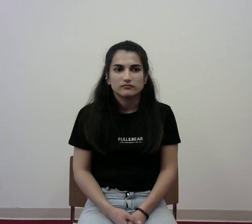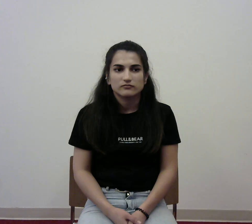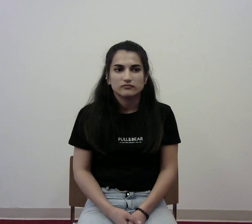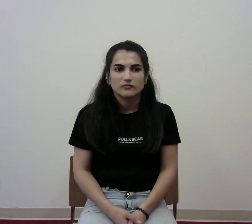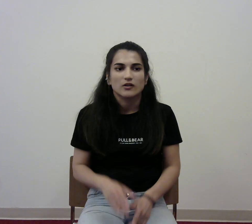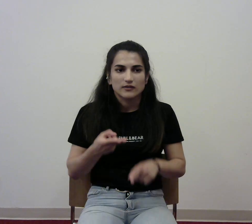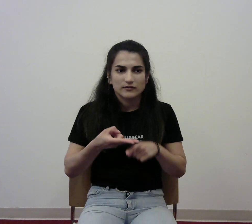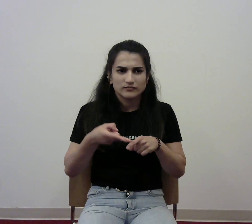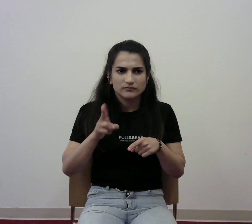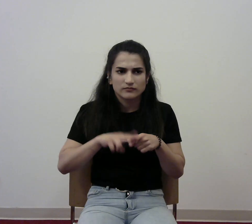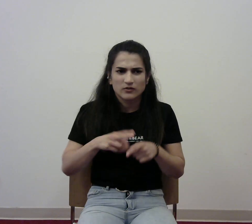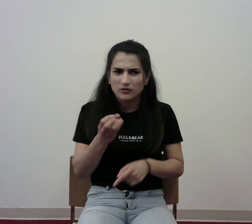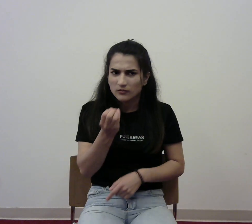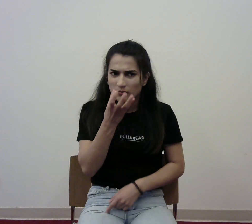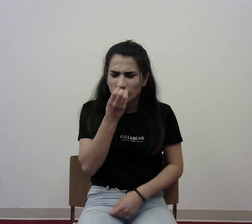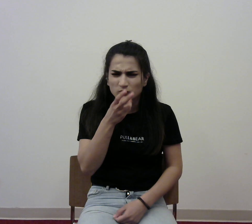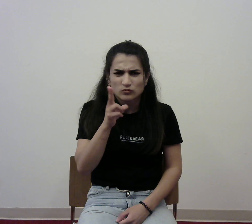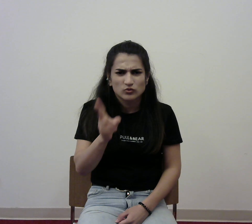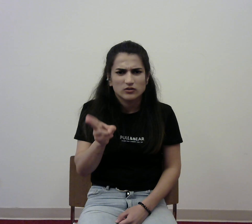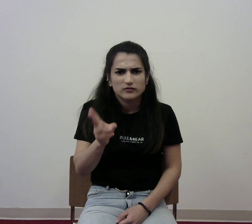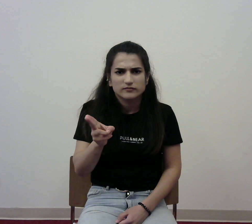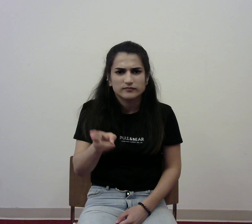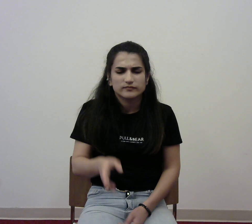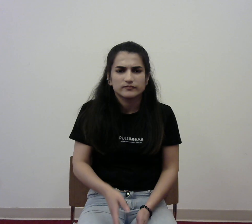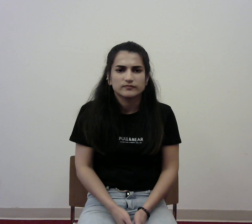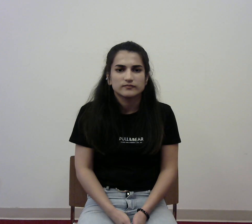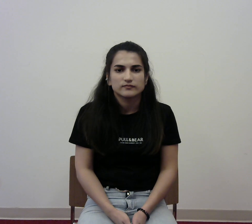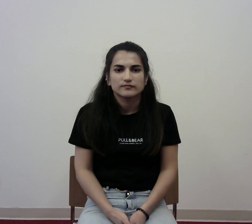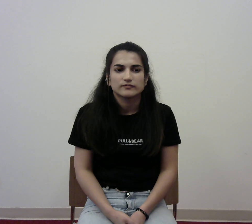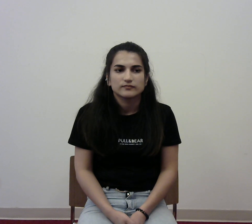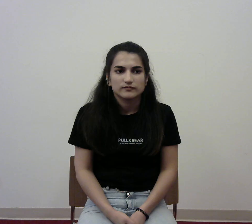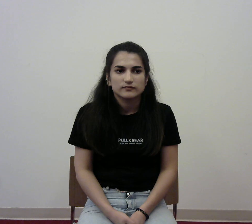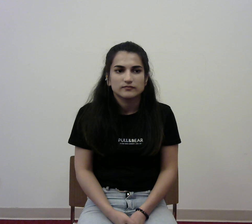Bu çiçəklər kimindir?